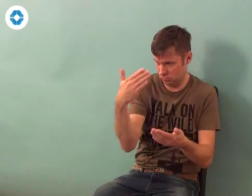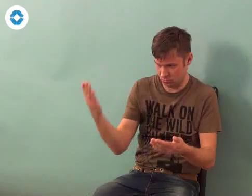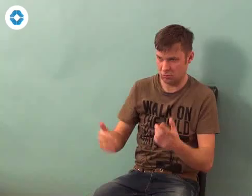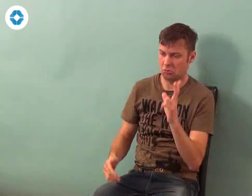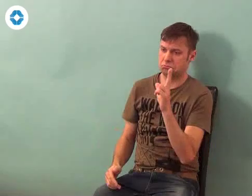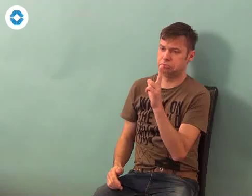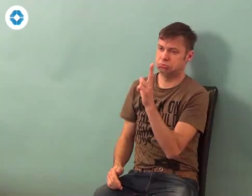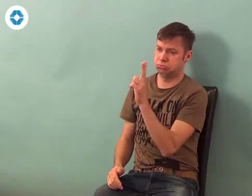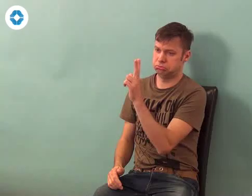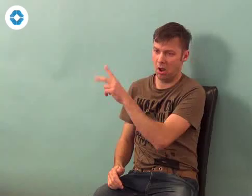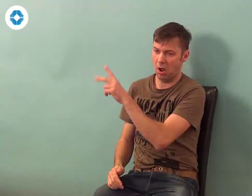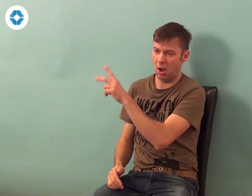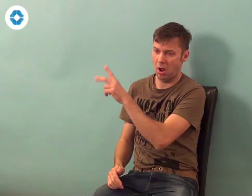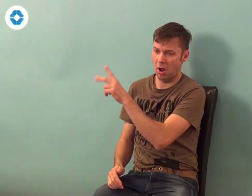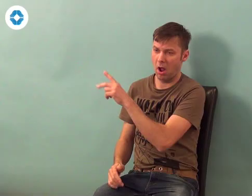Odeszli.